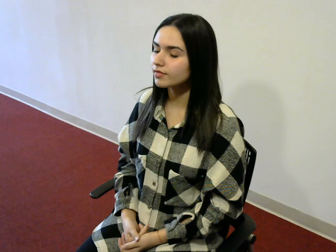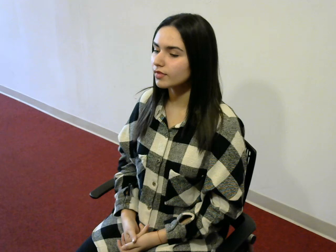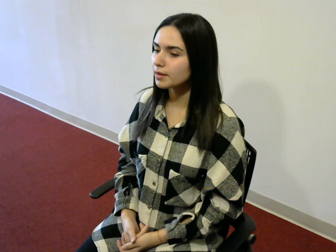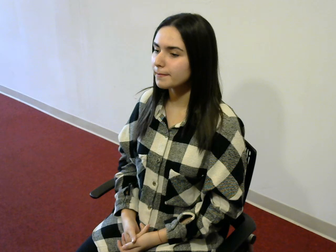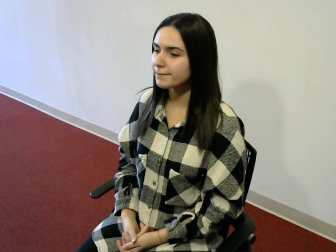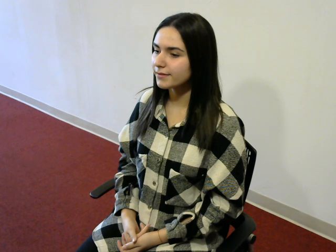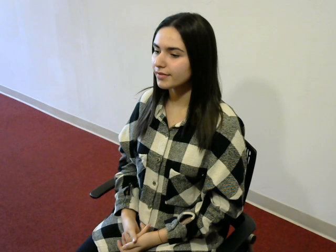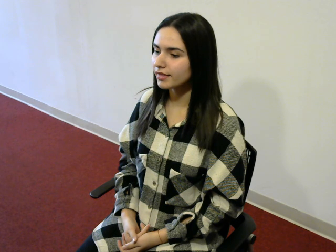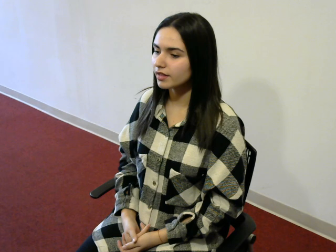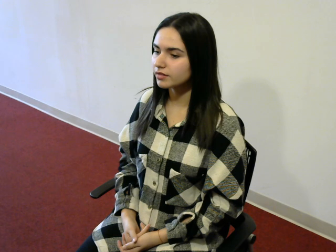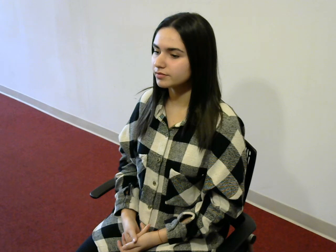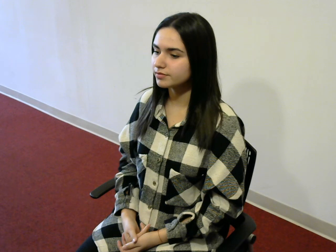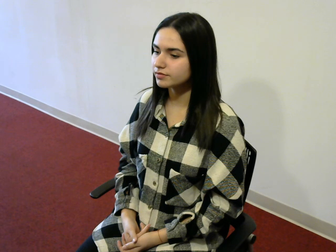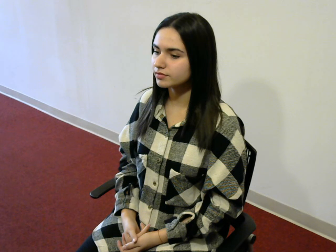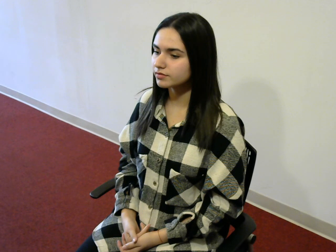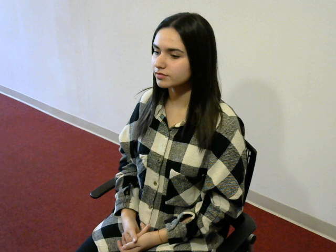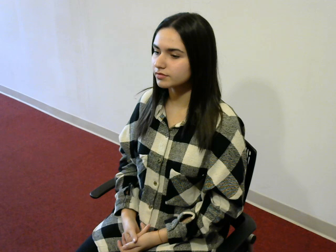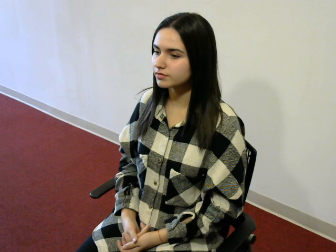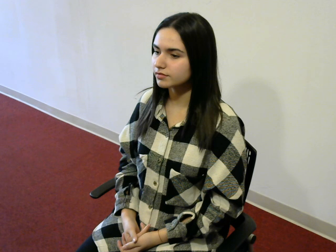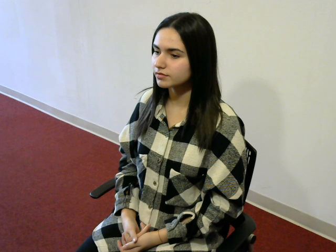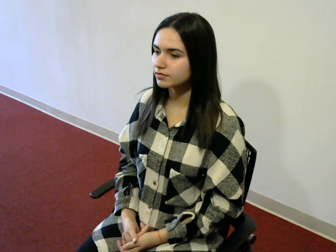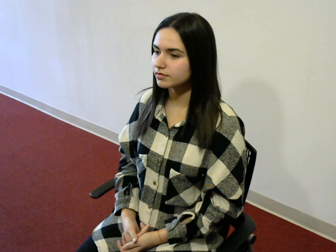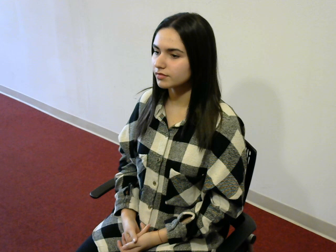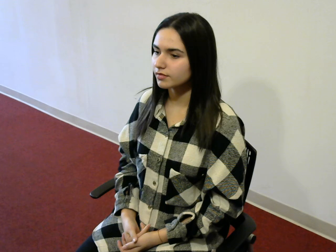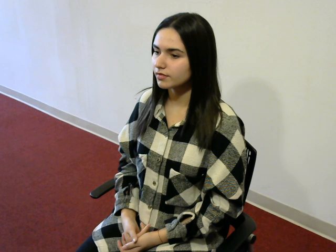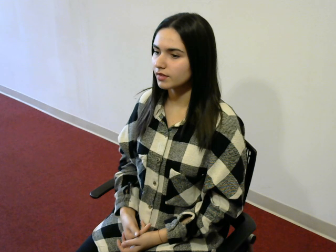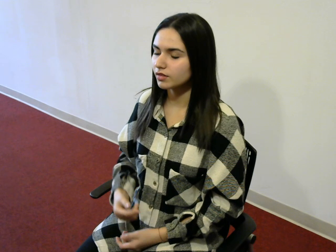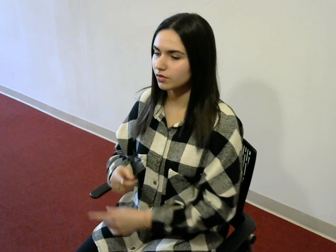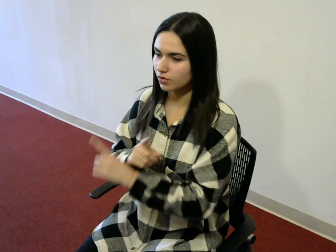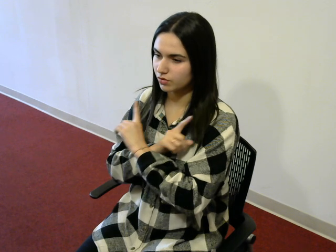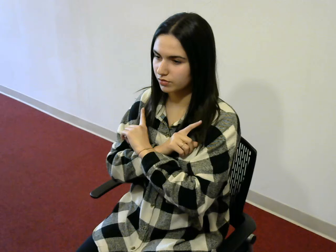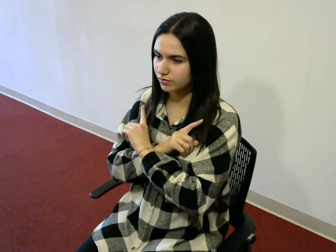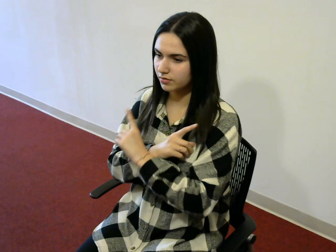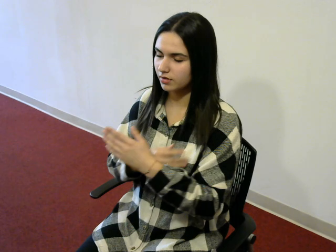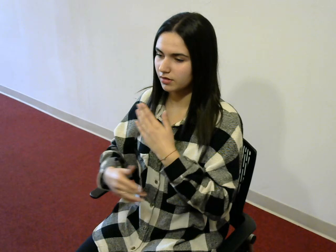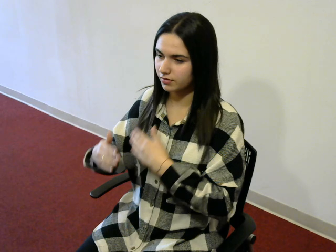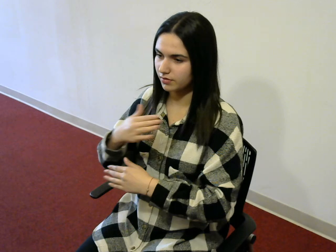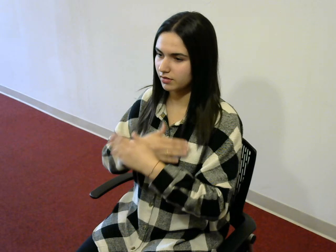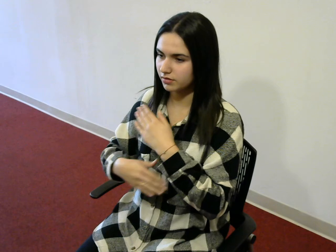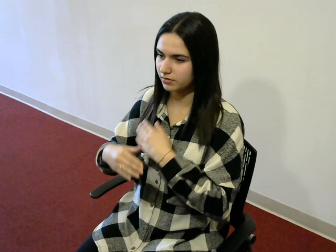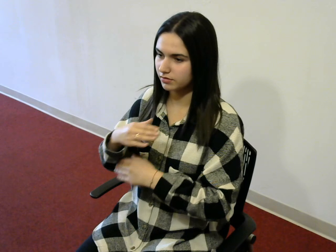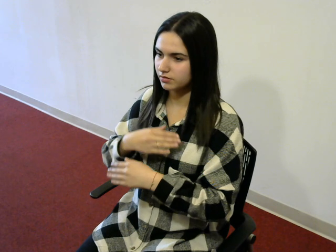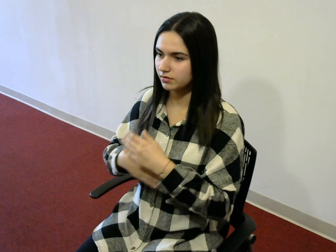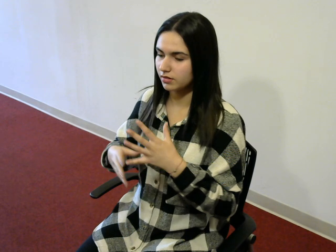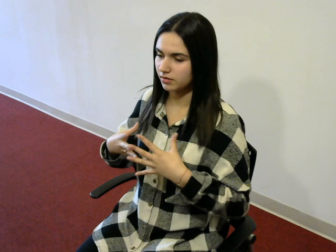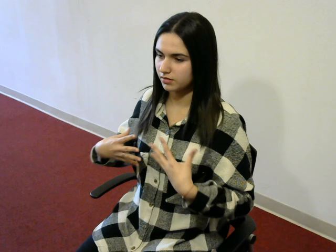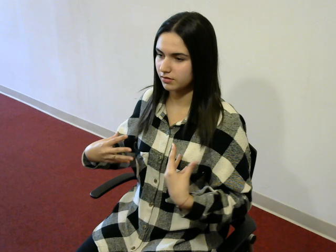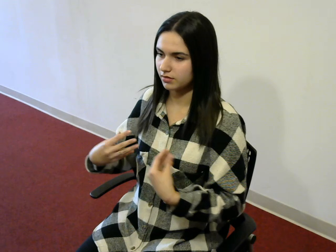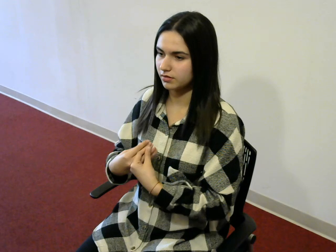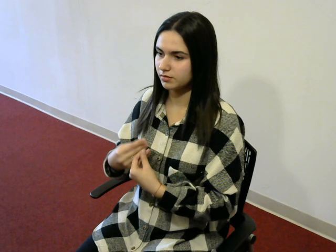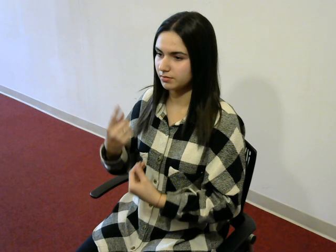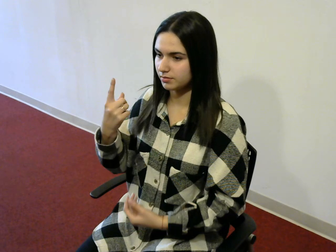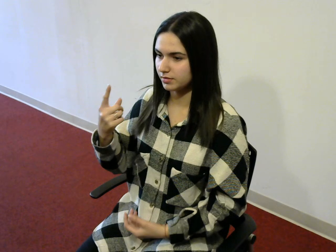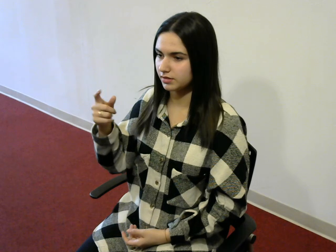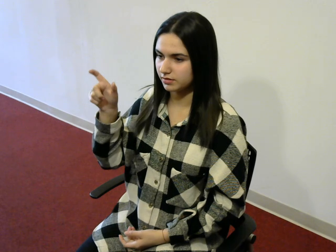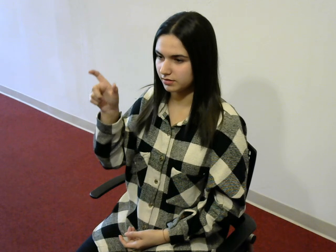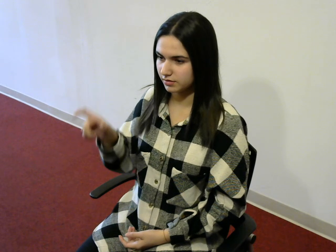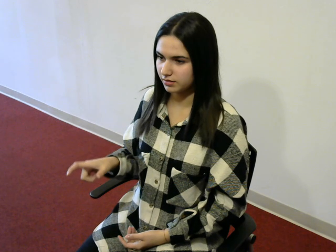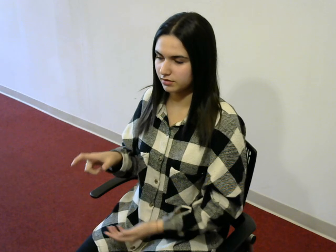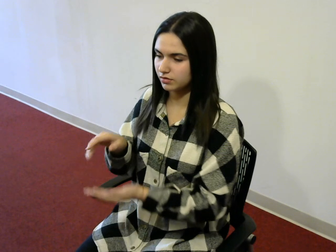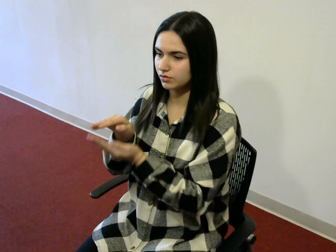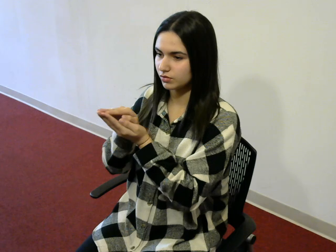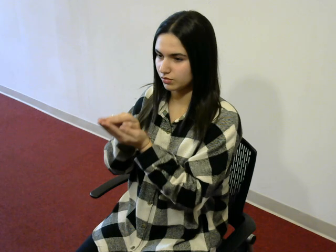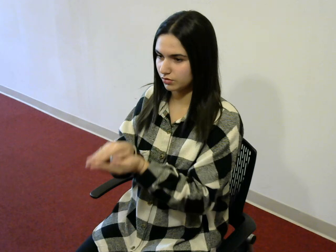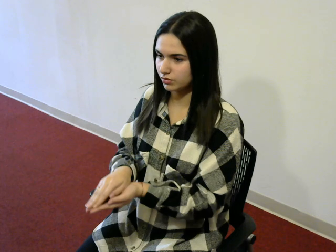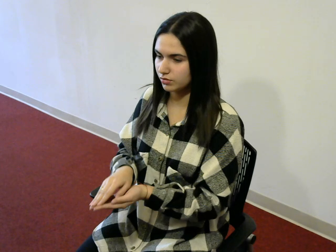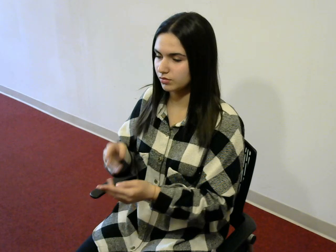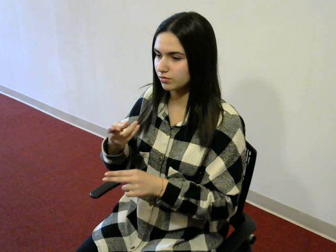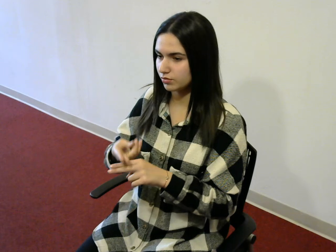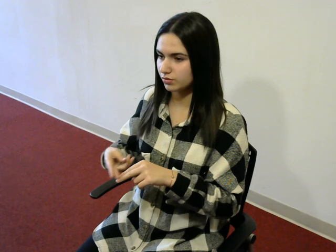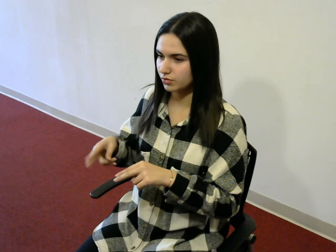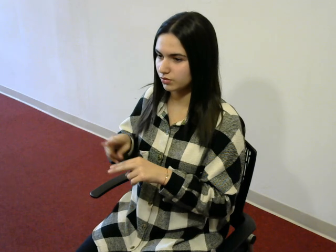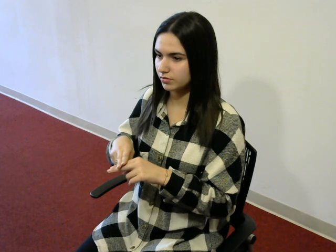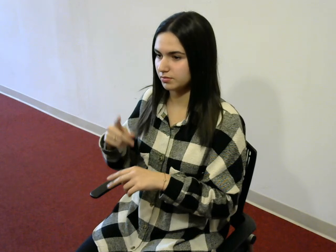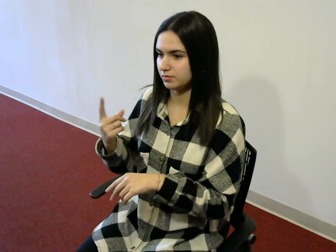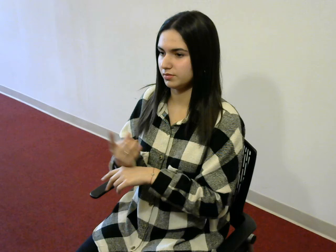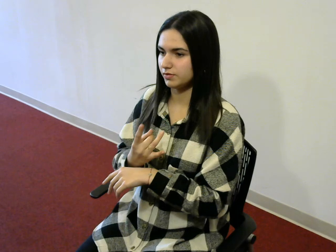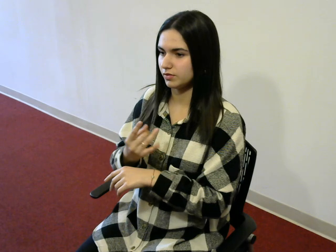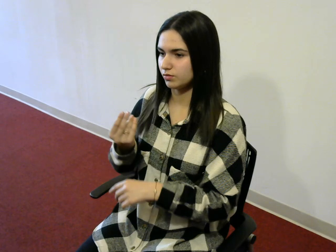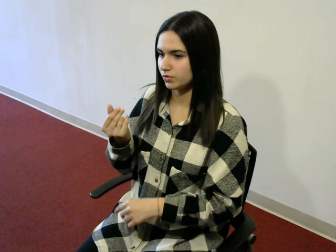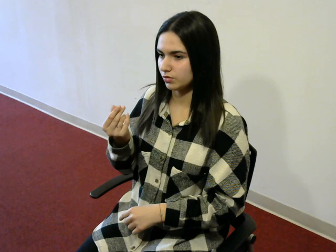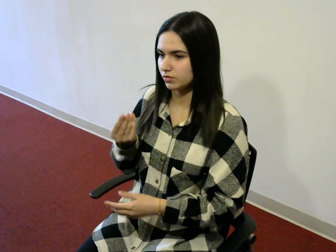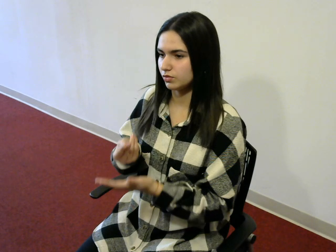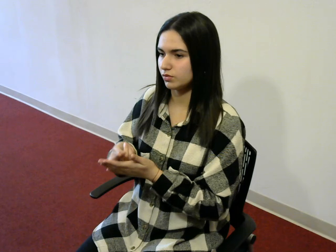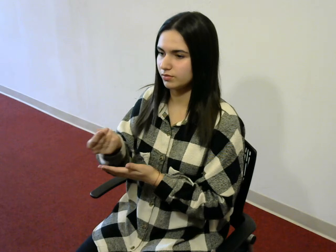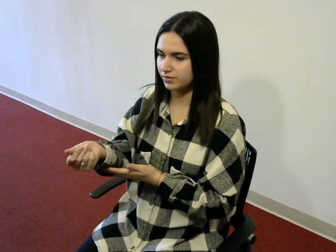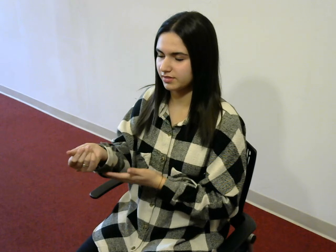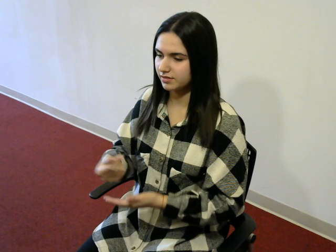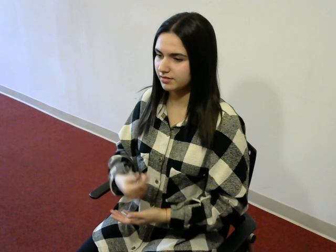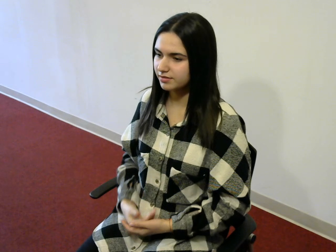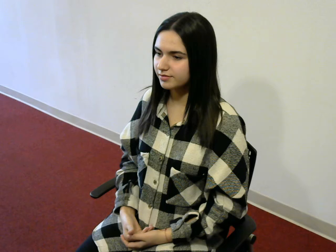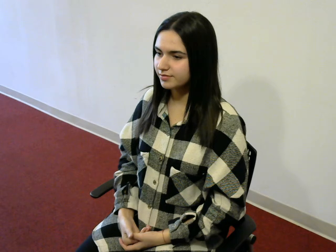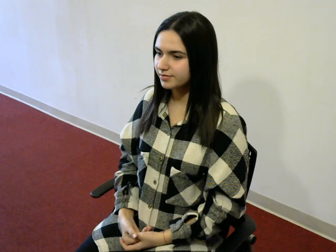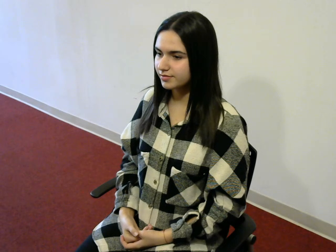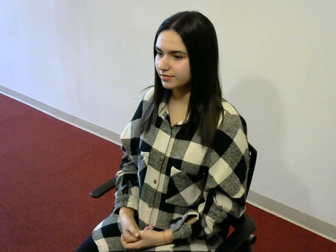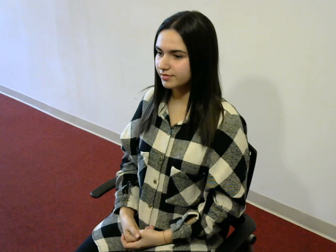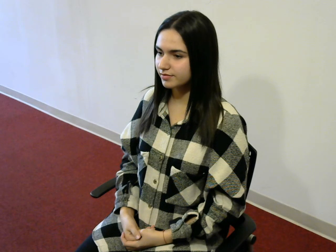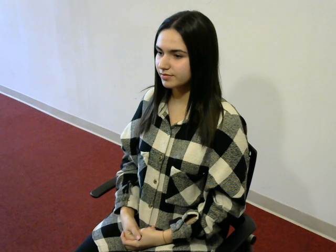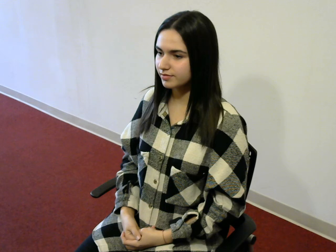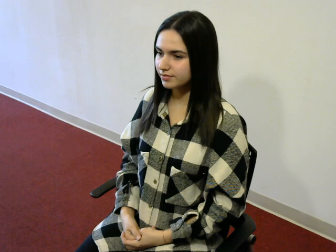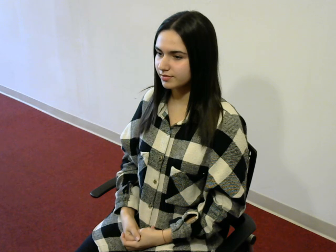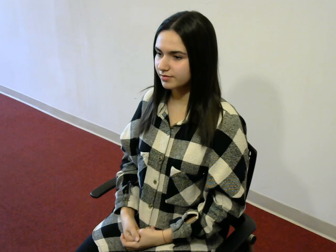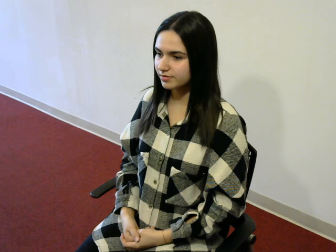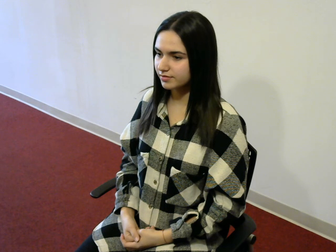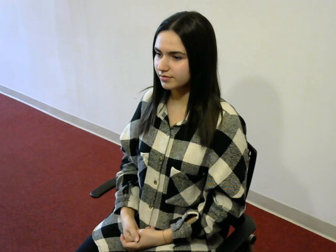Vəfat edən əlilin ailəsindən bir şəxsə dəfn üçün birdəfəlik müavinət ödənilir